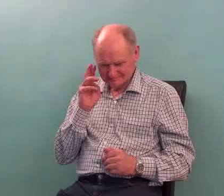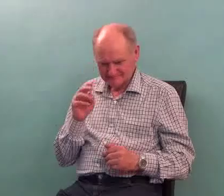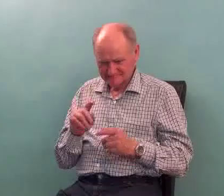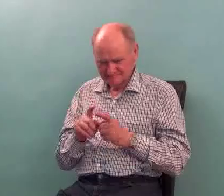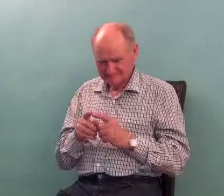Spotkanie.